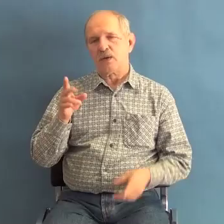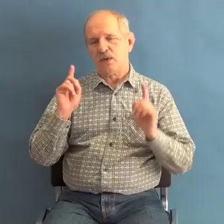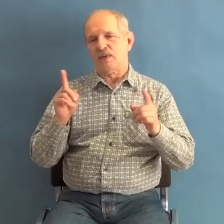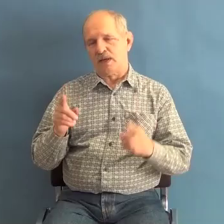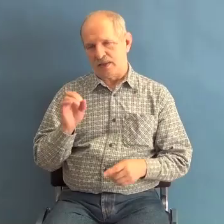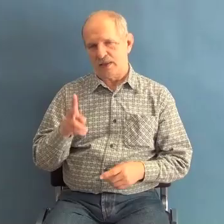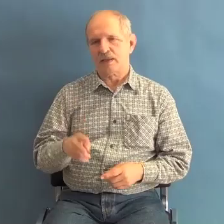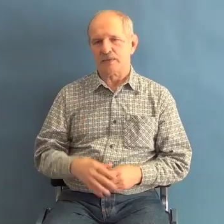Uwaga, tak.